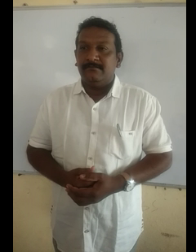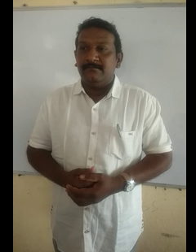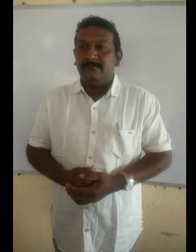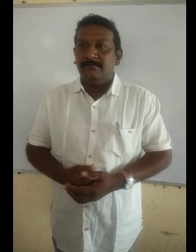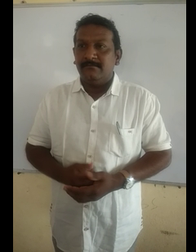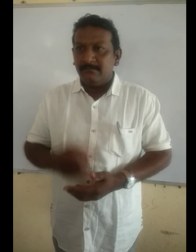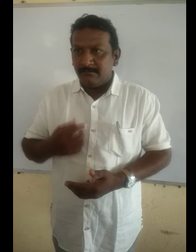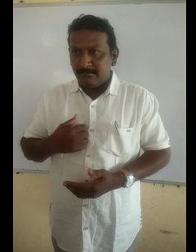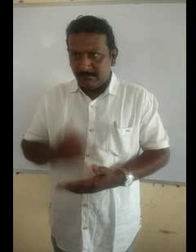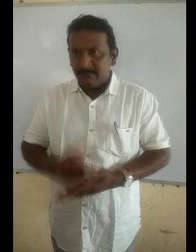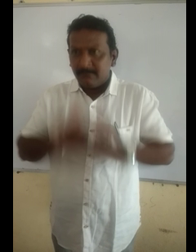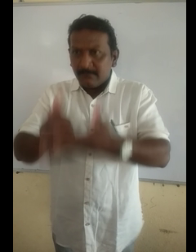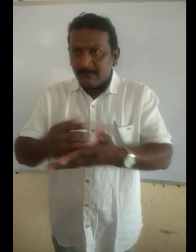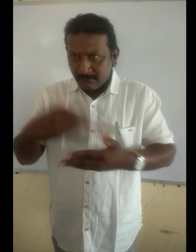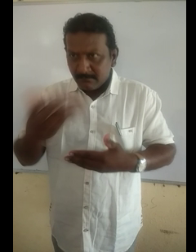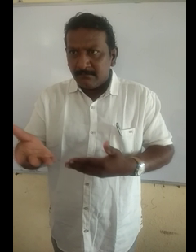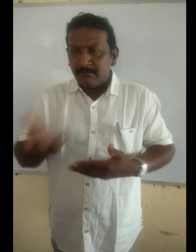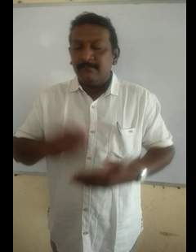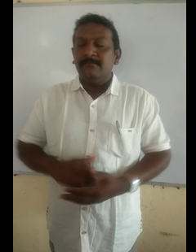can i help you